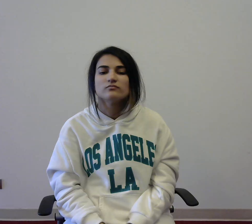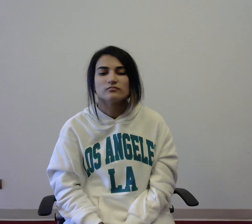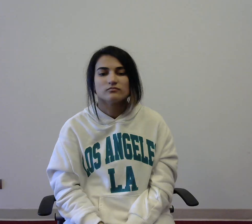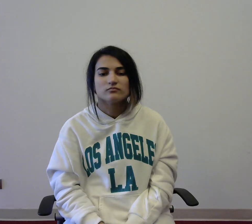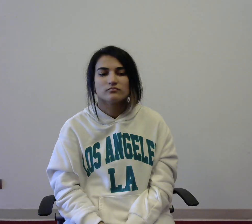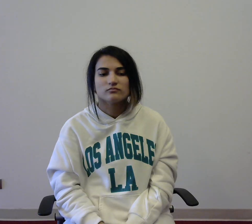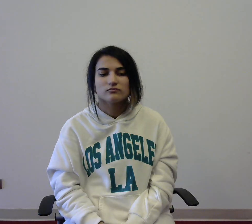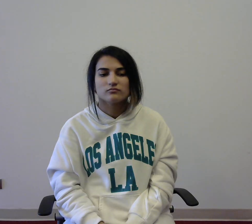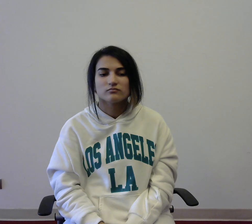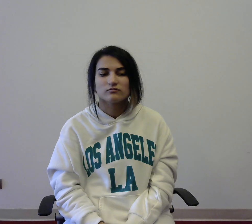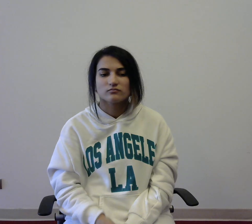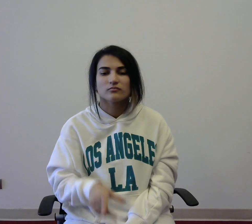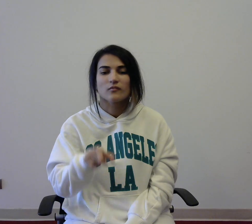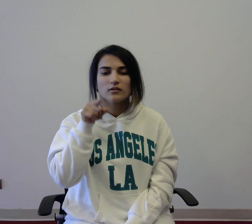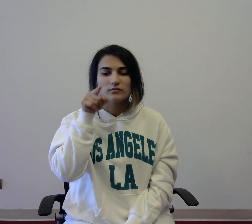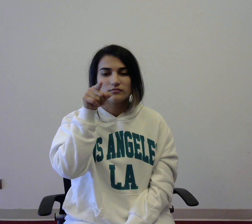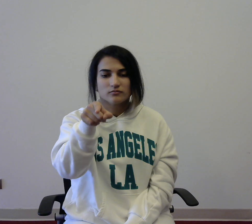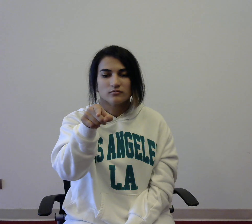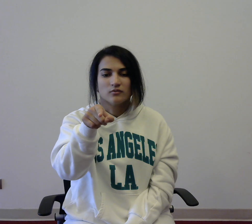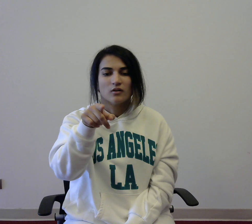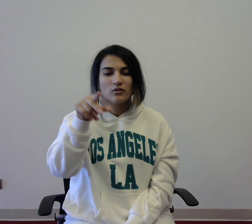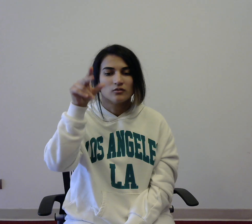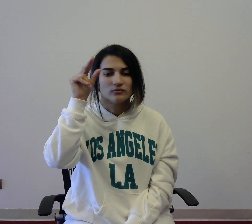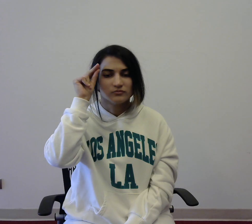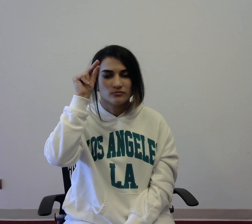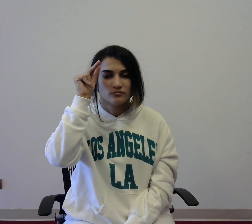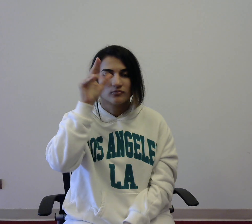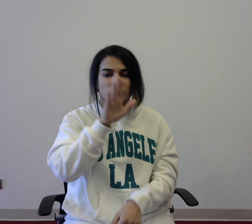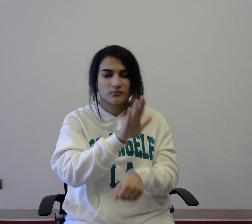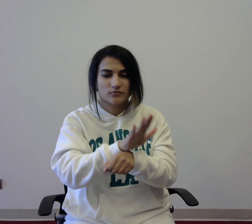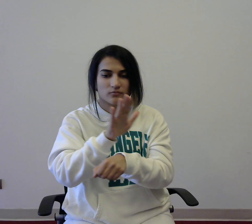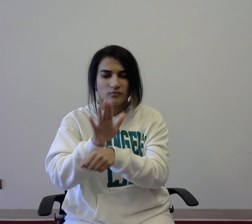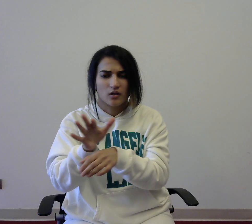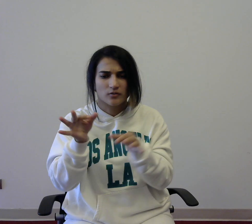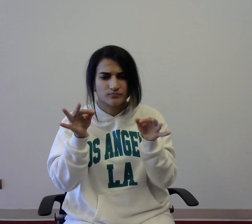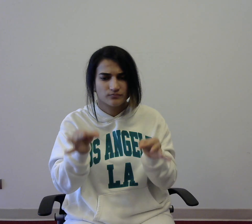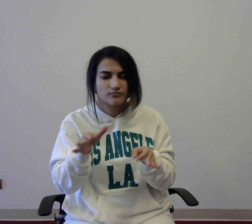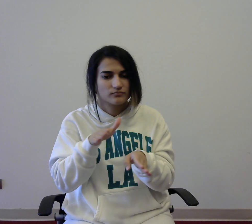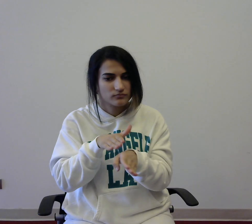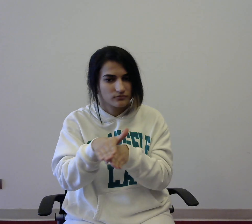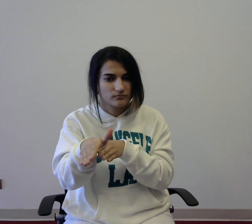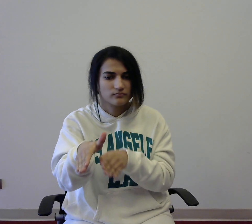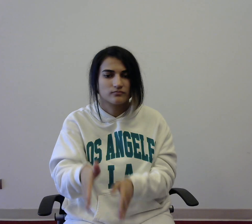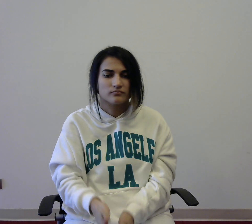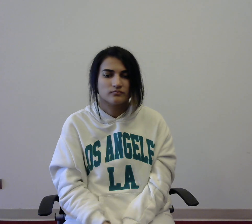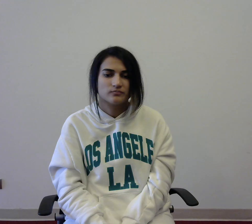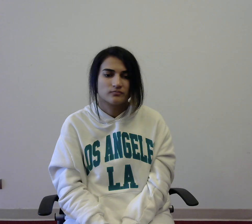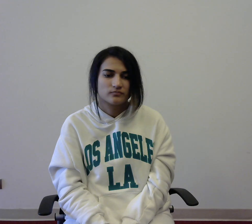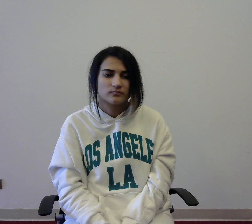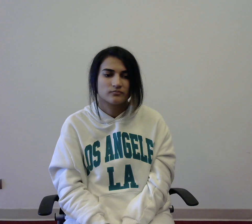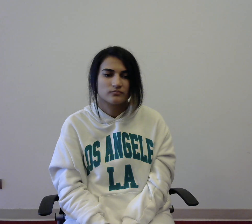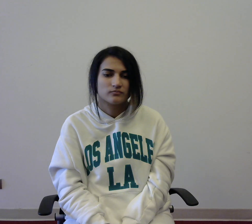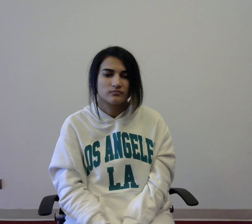Sənin şagirdin tapşırıqları düzgün yerinə yetirib